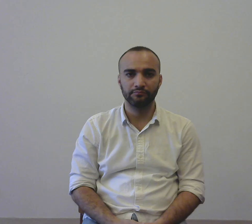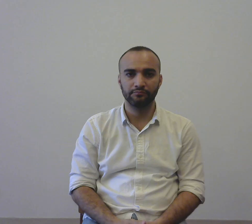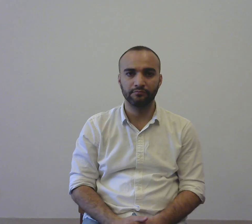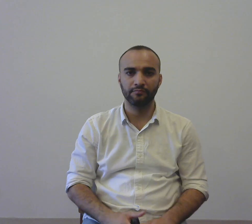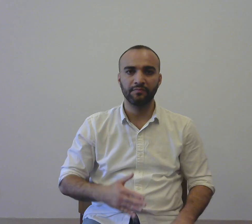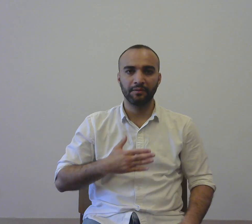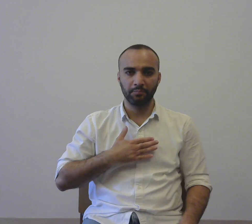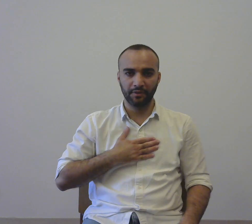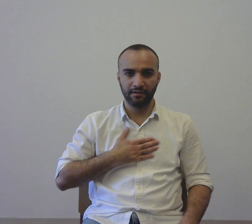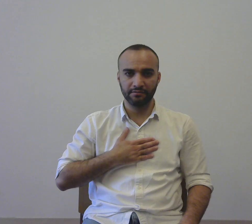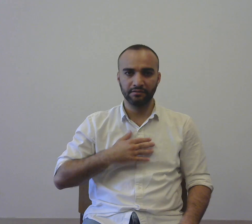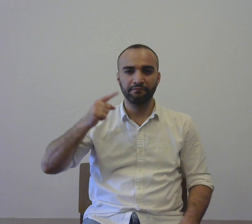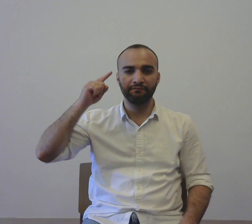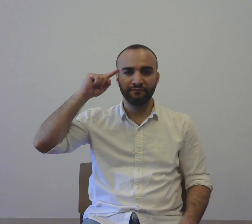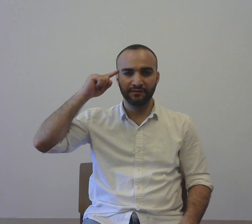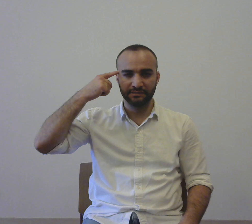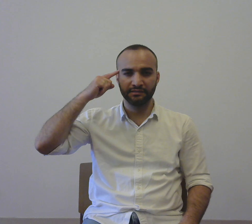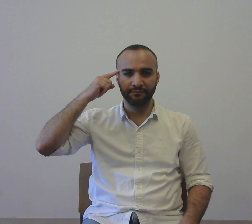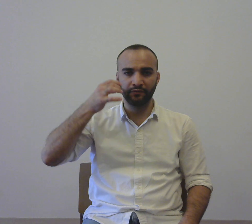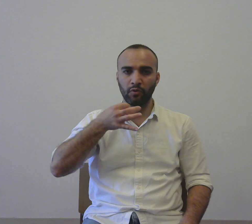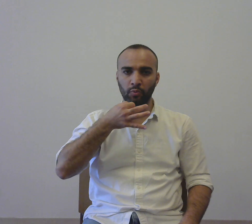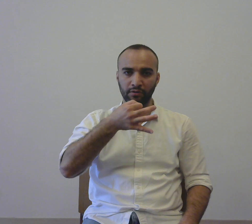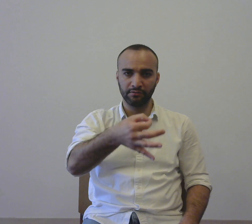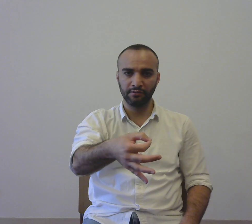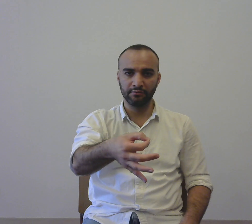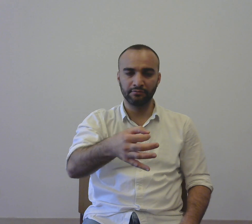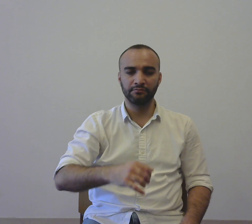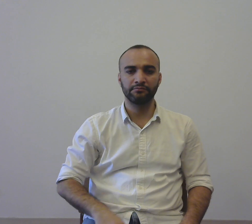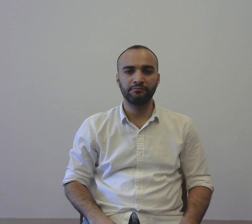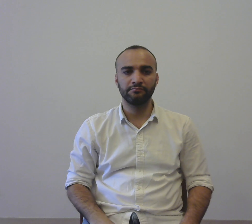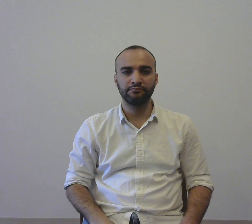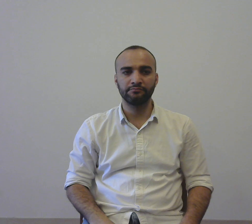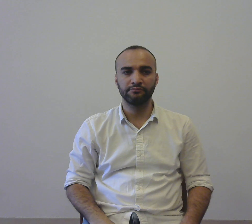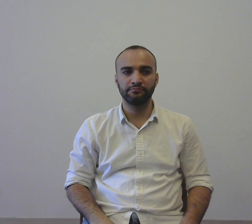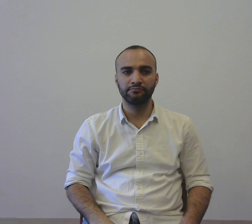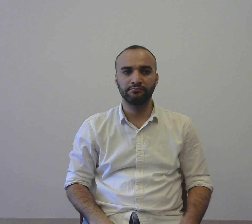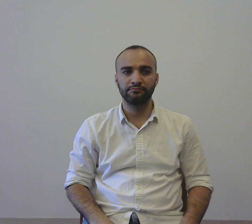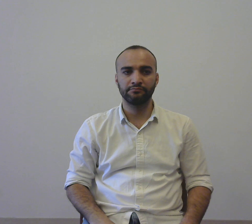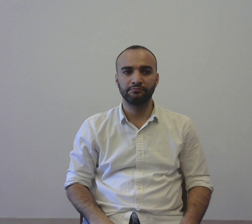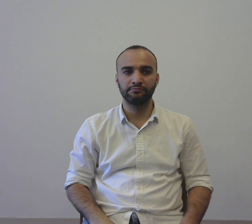Mən fikirləşim, deyərəm